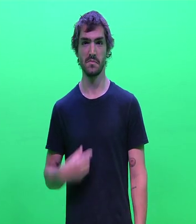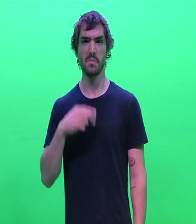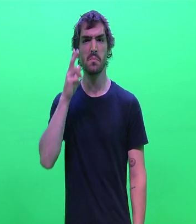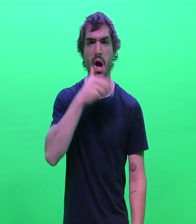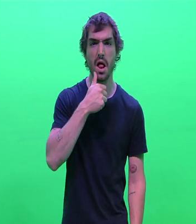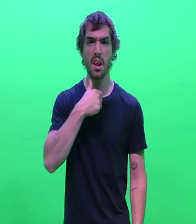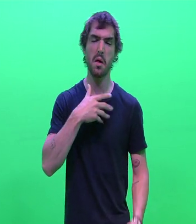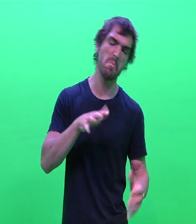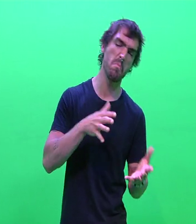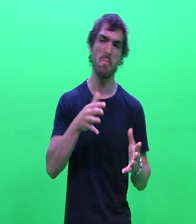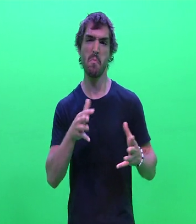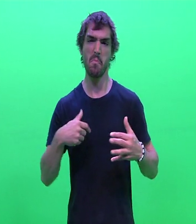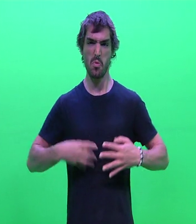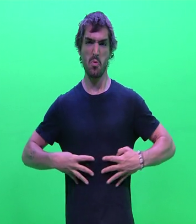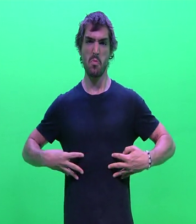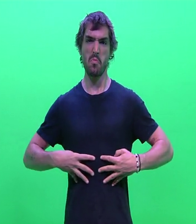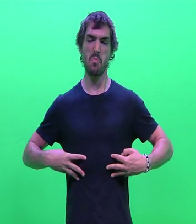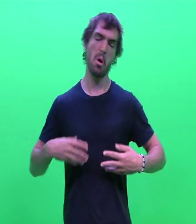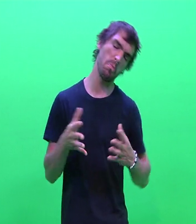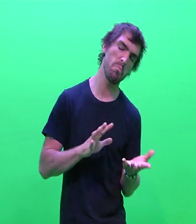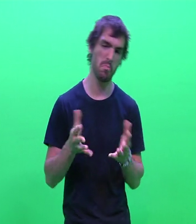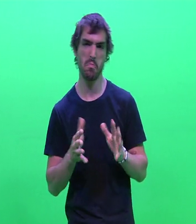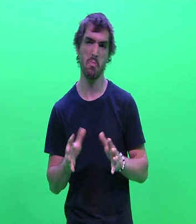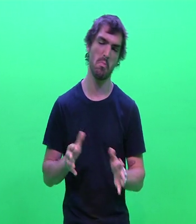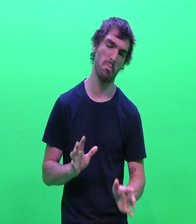Em fan mal les costelles, més o menys, no gaire.